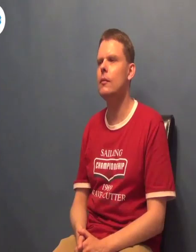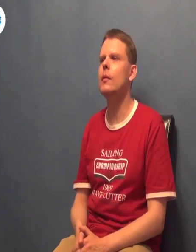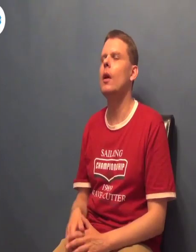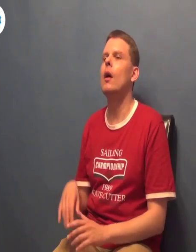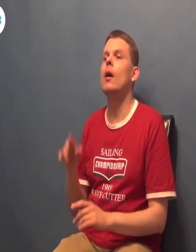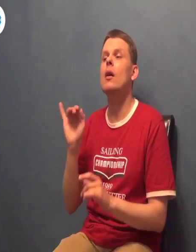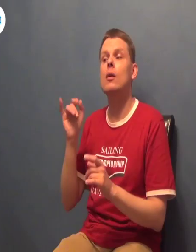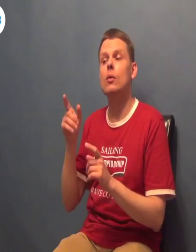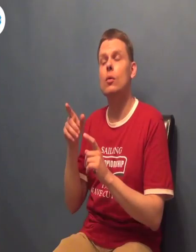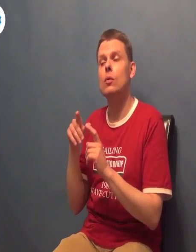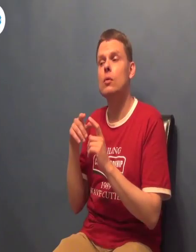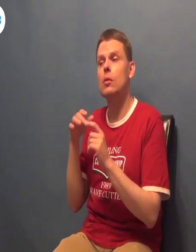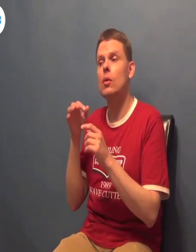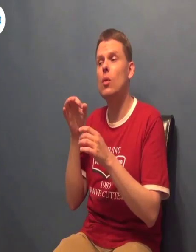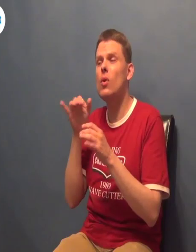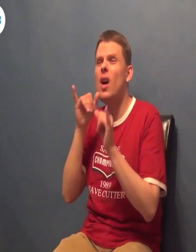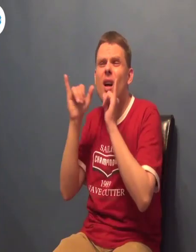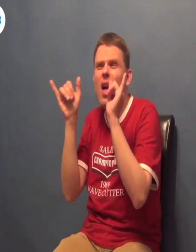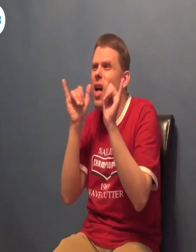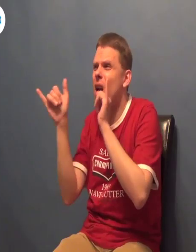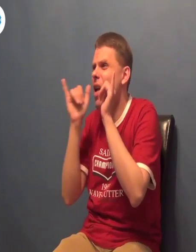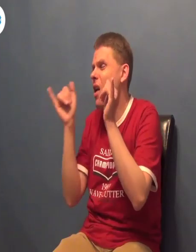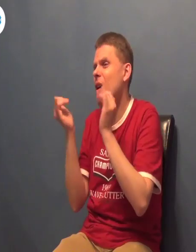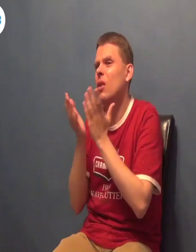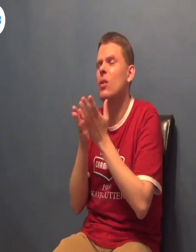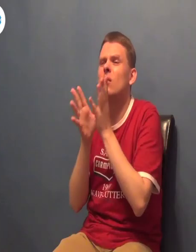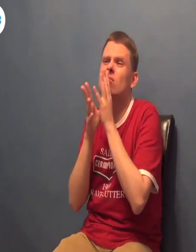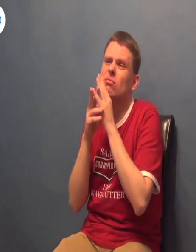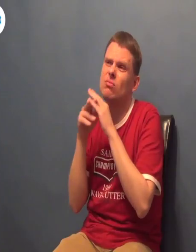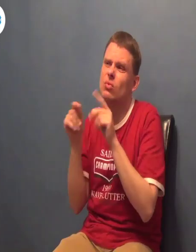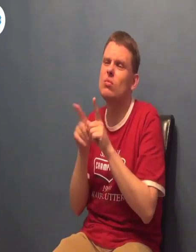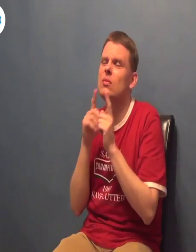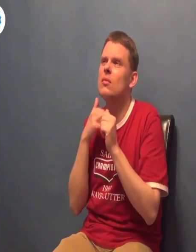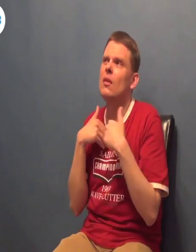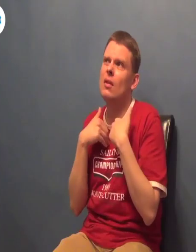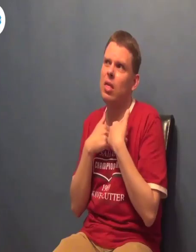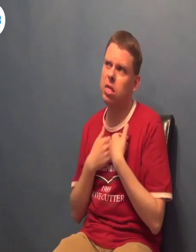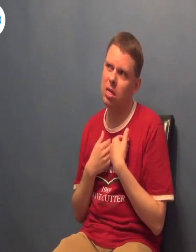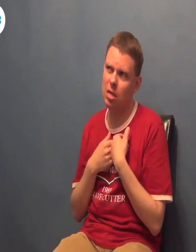No i krzyczą, krzyczą, ale potem przestają, bo widać, że są zmęczeni.